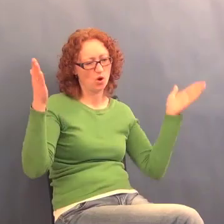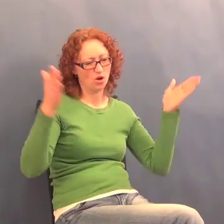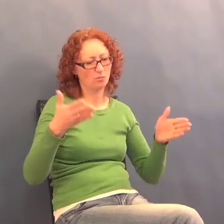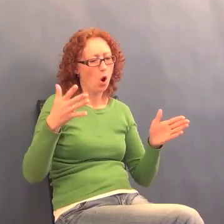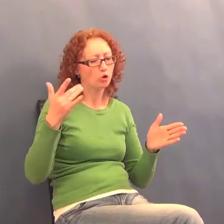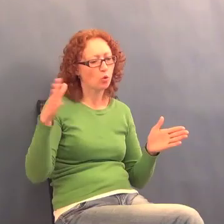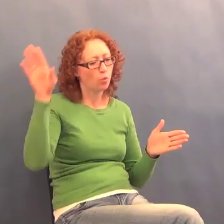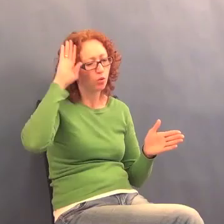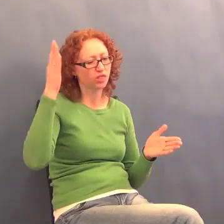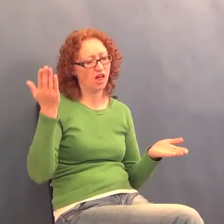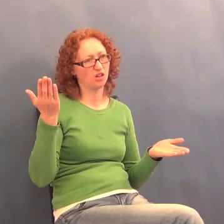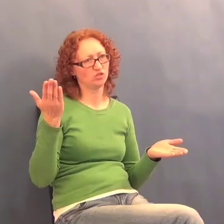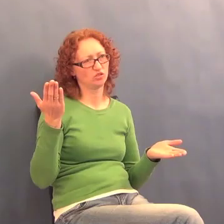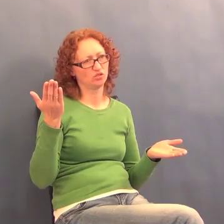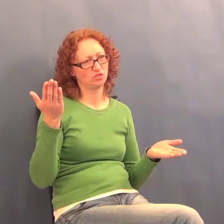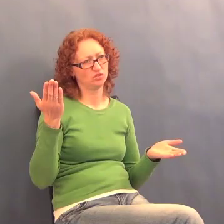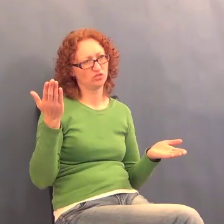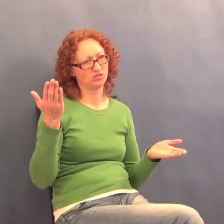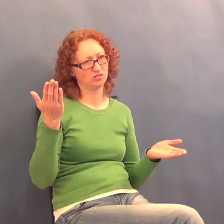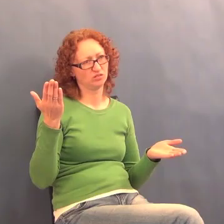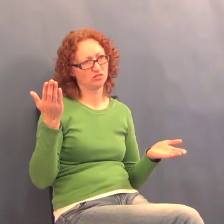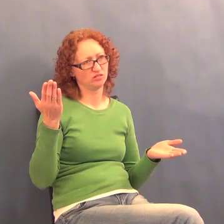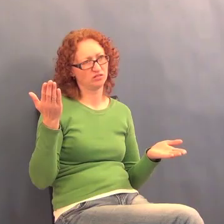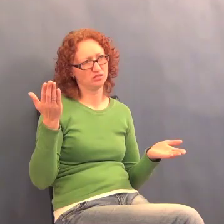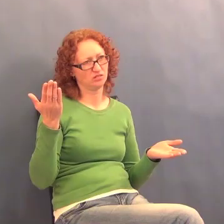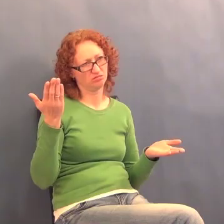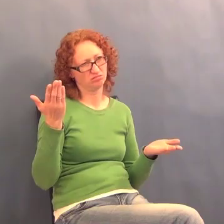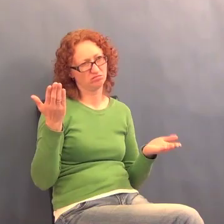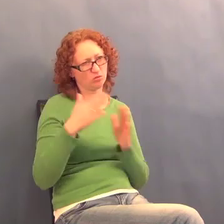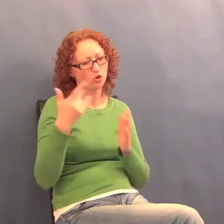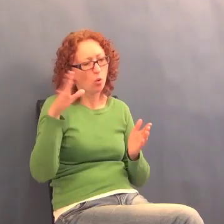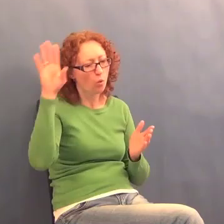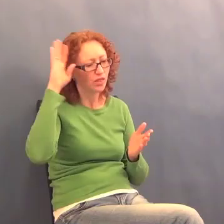To jest mur. Można się uderzyć.